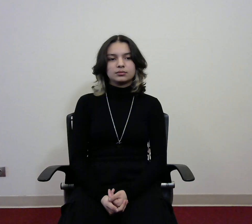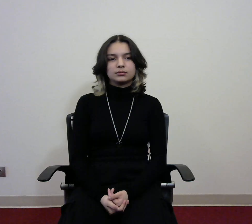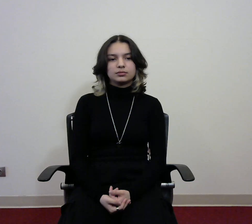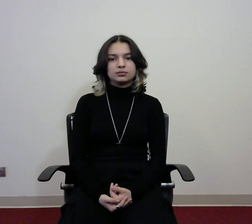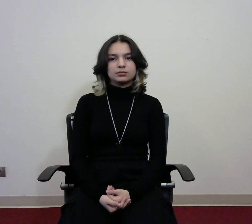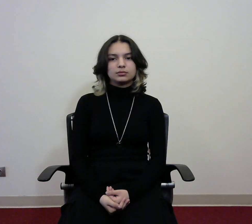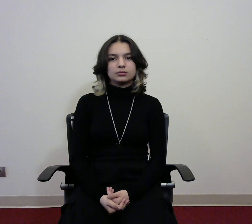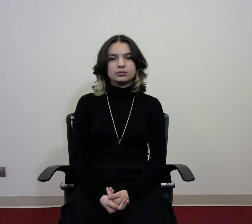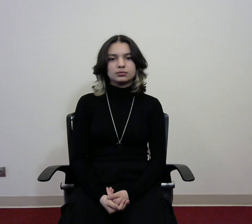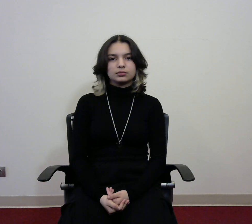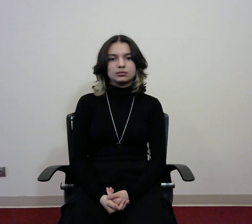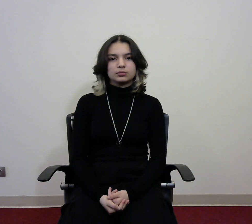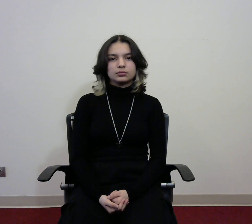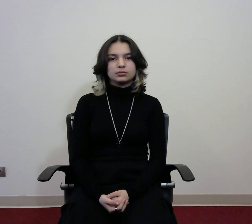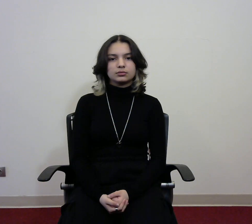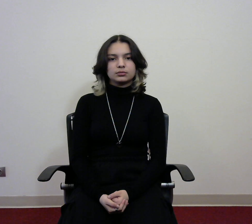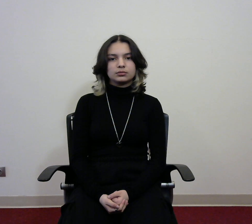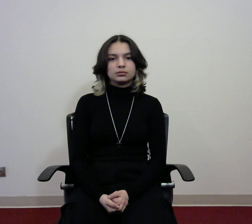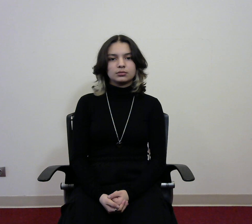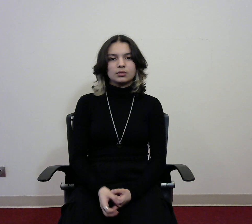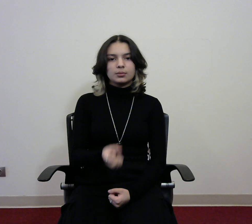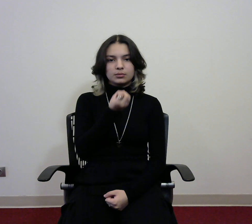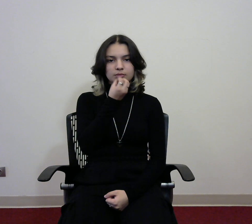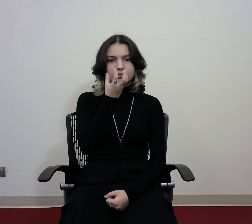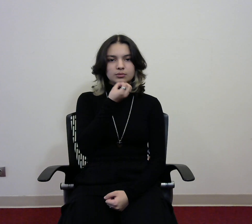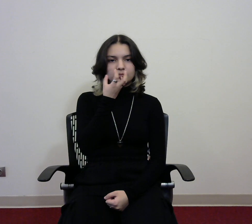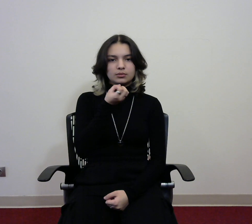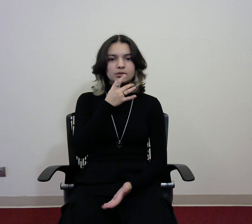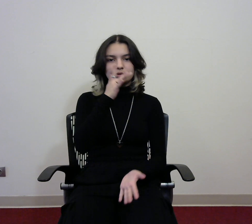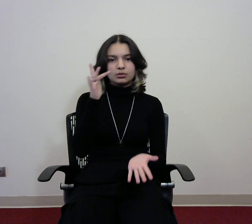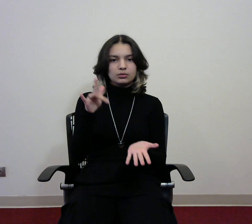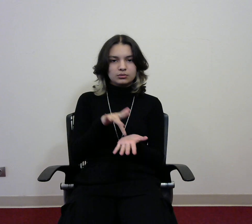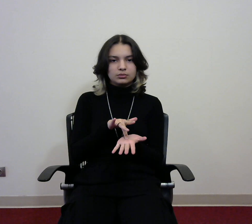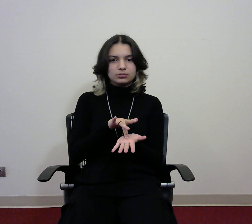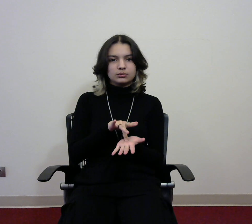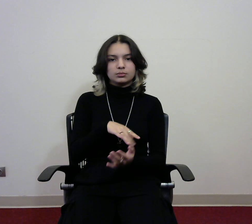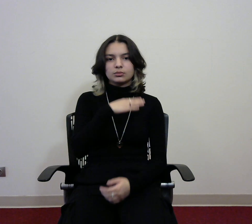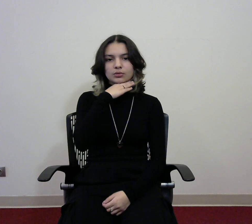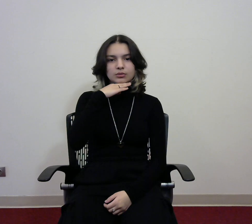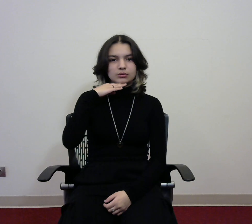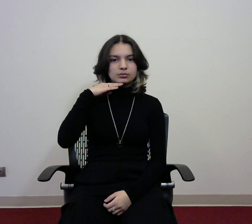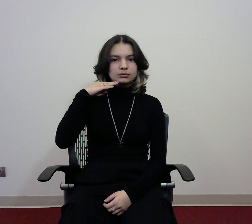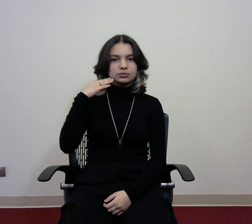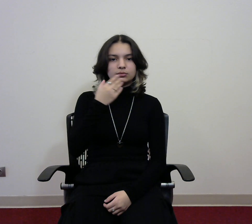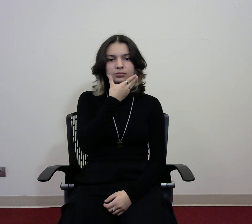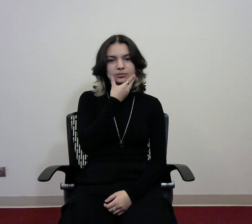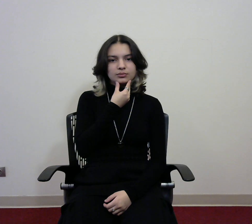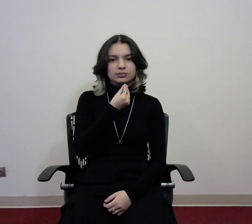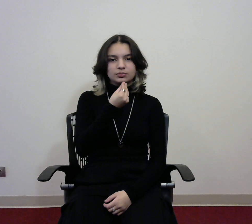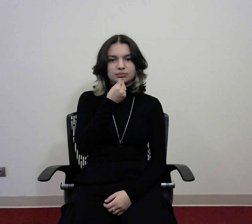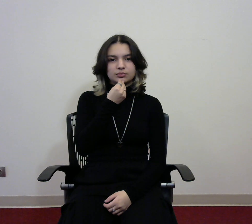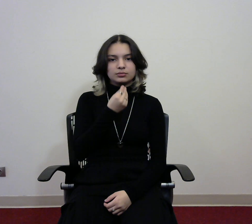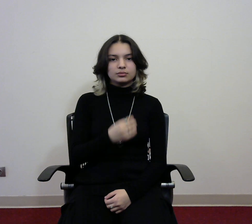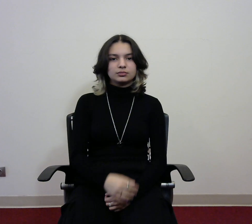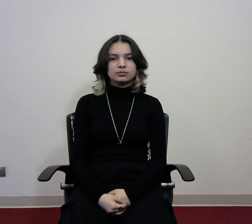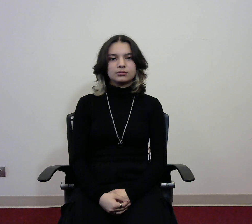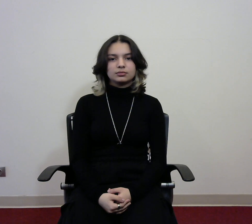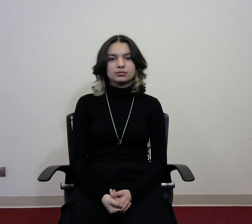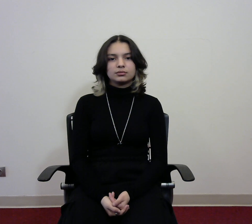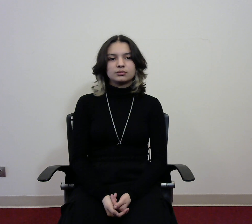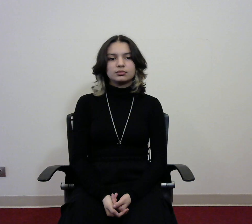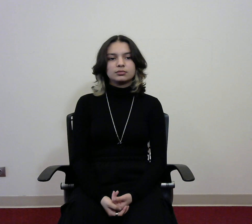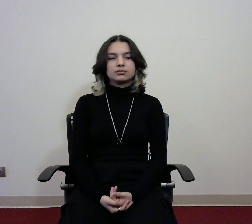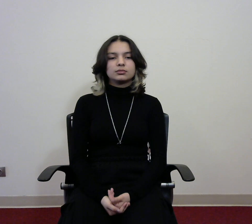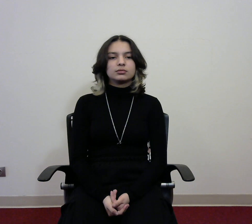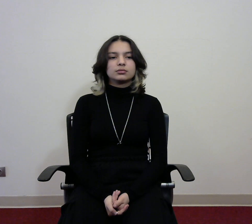Bakı şəhəri çox gözəldir